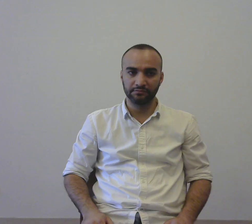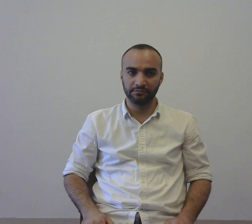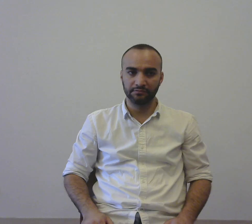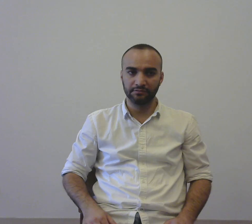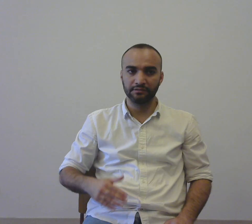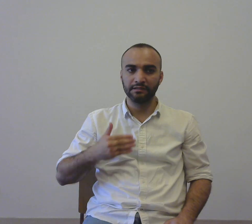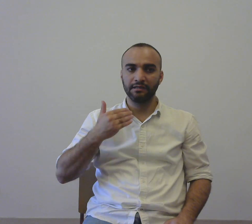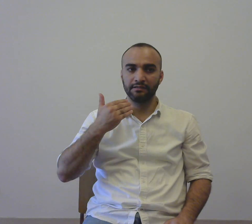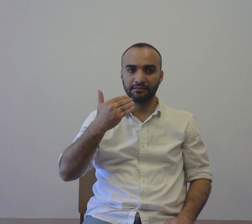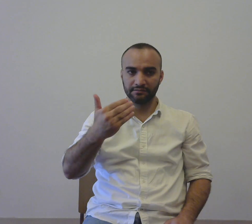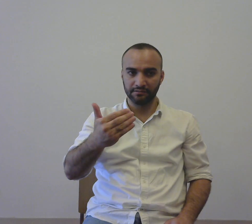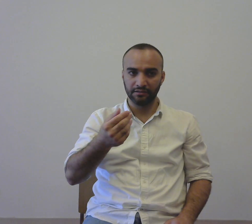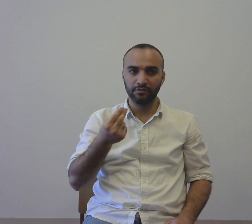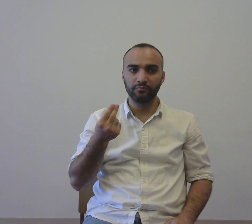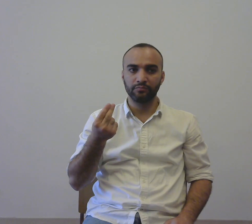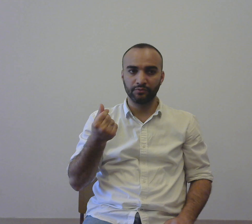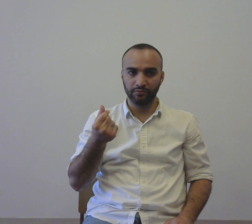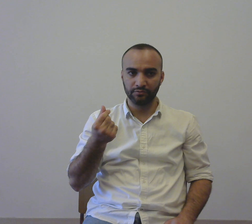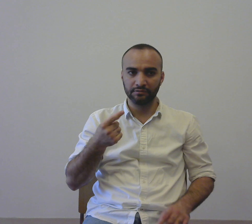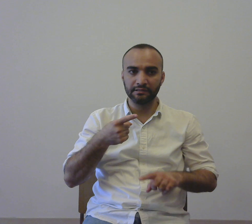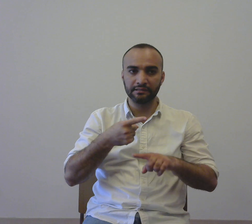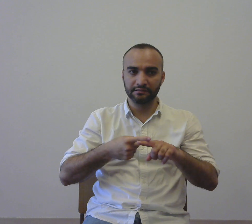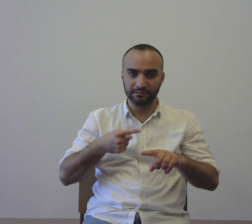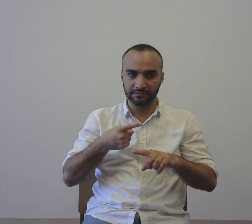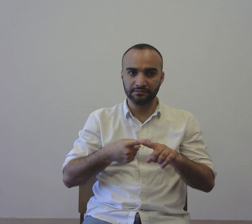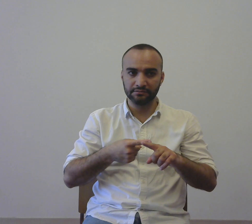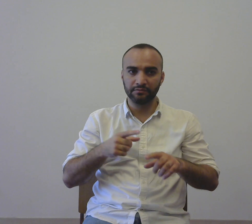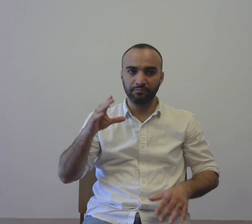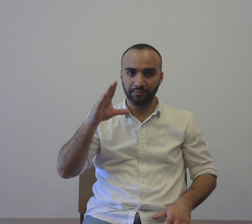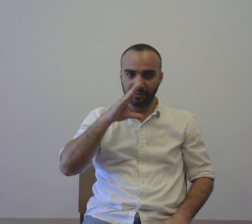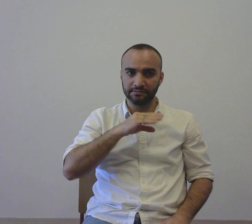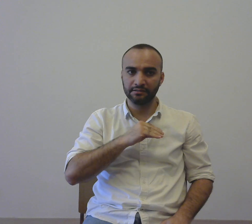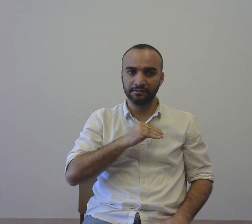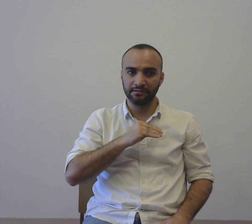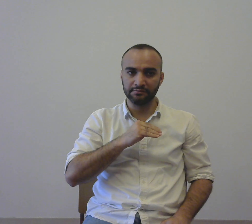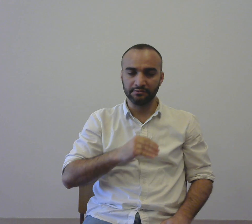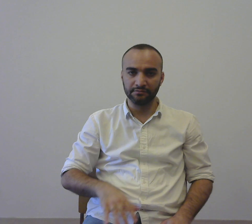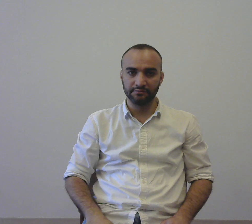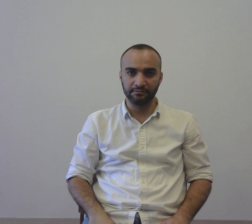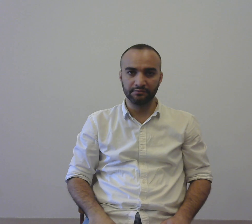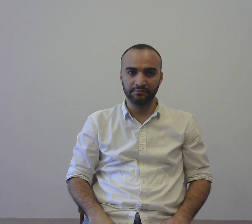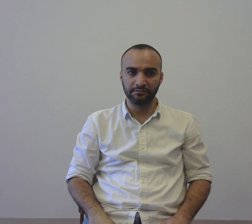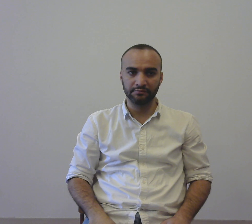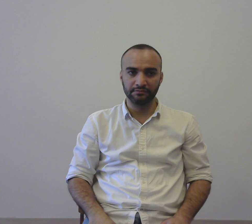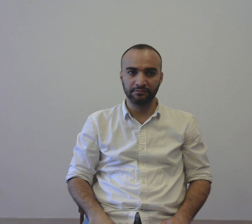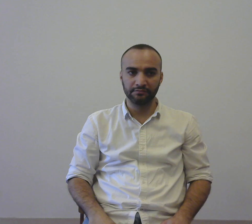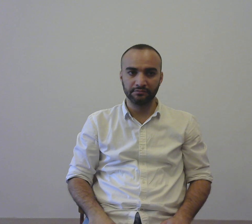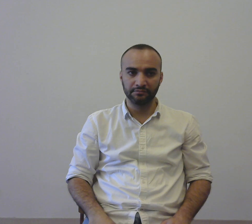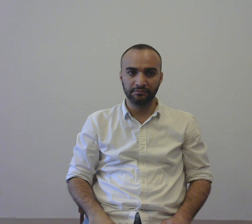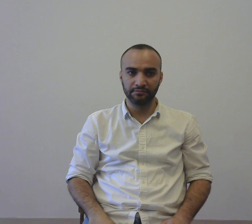Siz pulu xırdalaya bilərsinizmi?